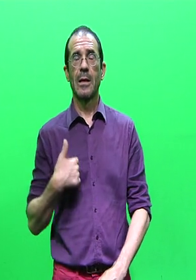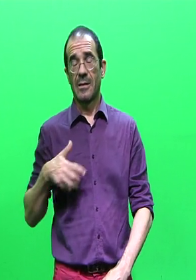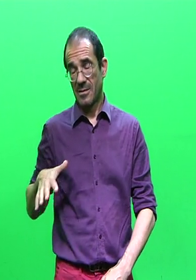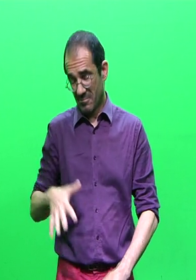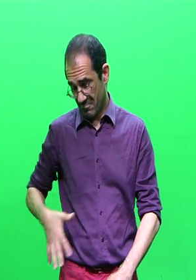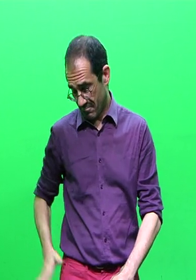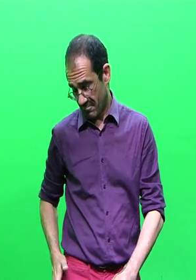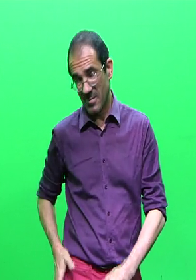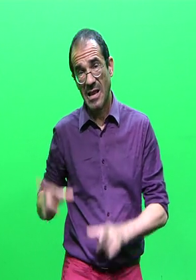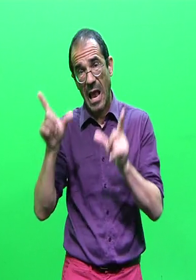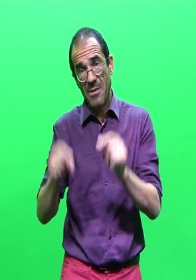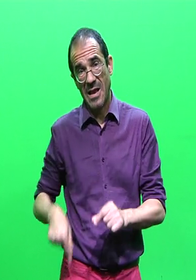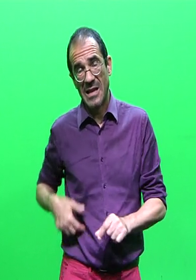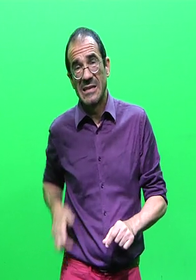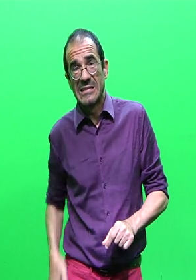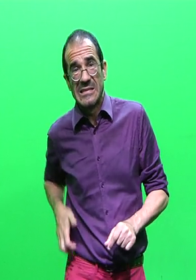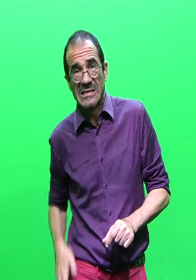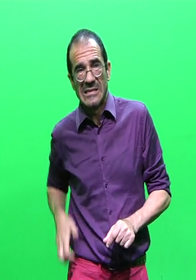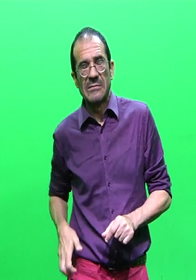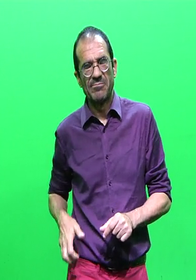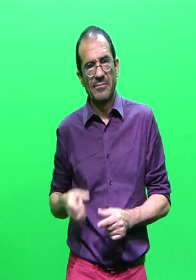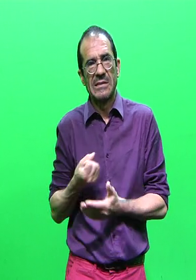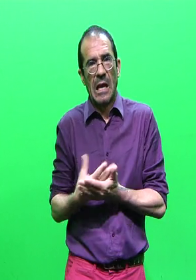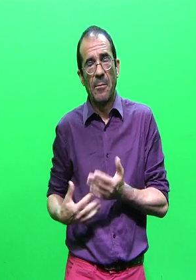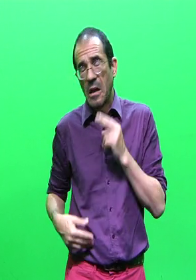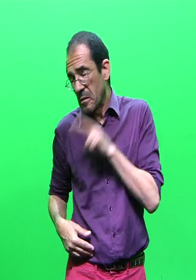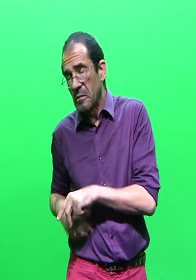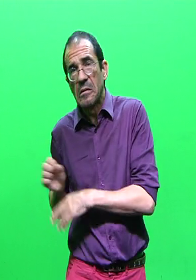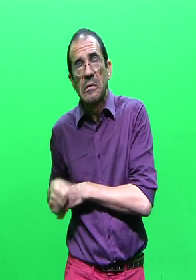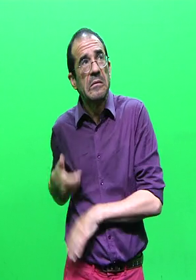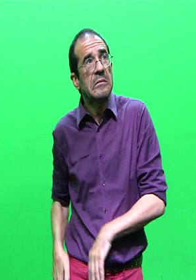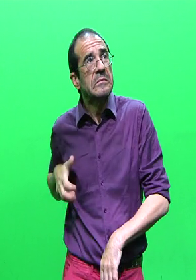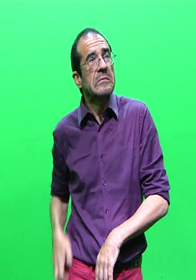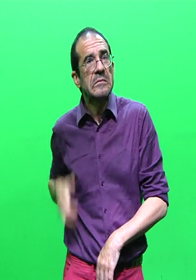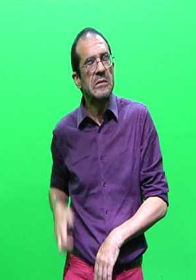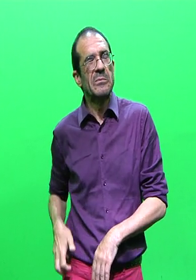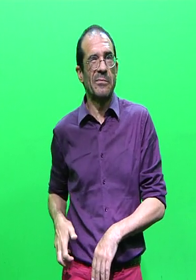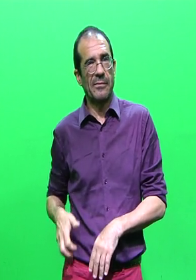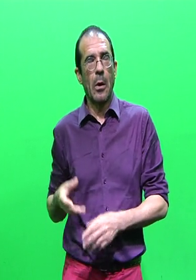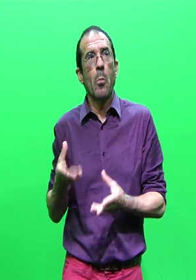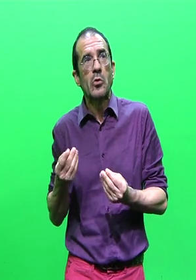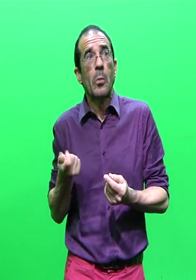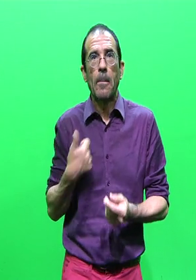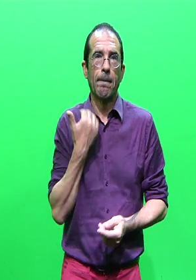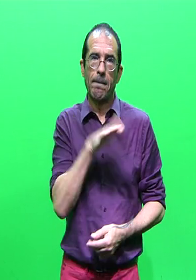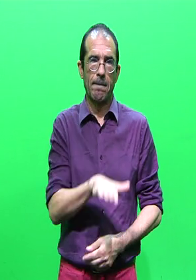Em rasco la cama i veig que em surt sang, però no en faig cas, i continuo rascant-me la cama, no sé si em surt molta o poca.